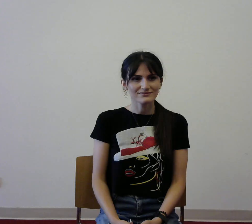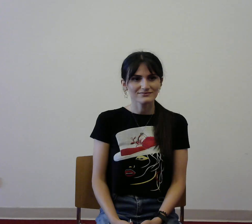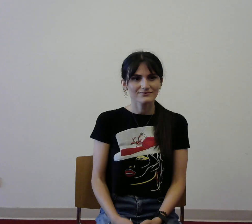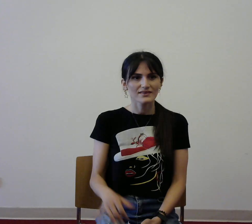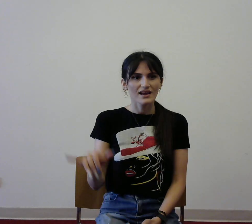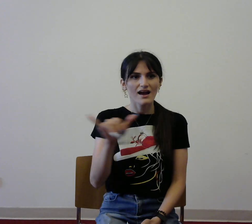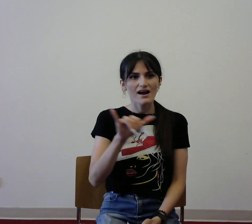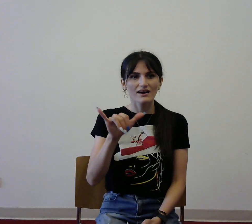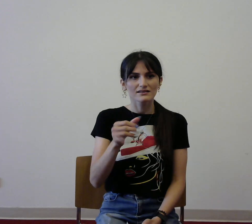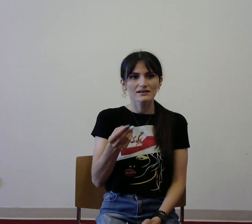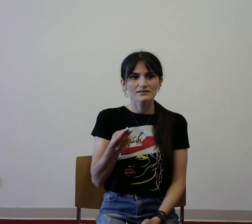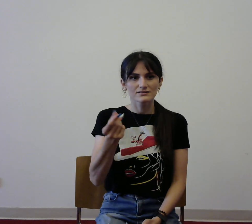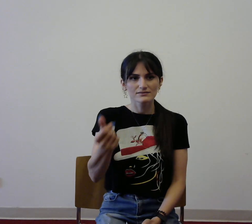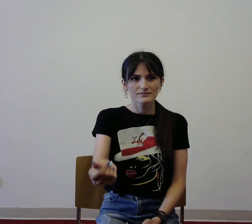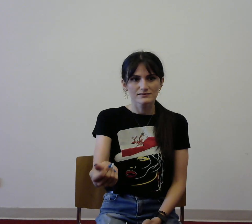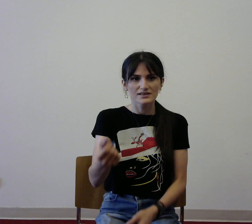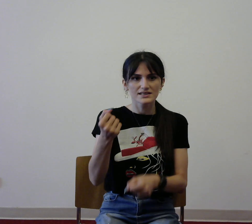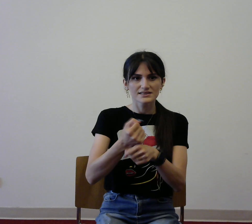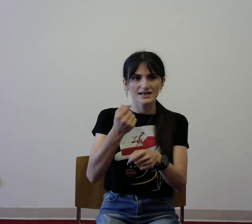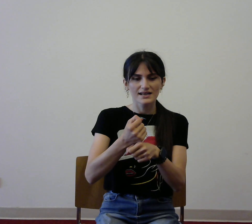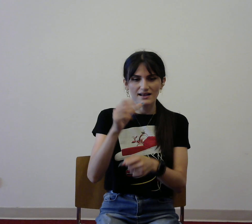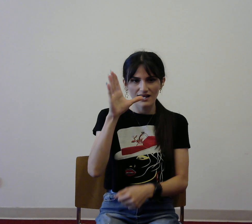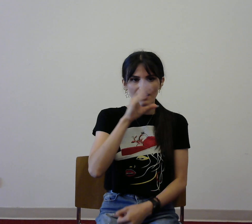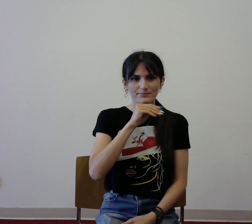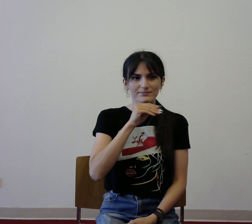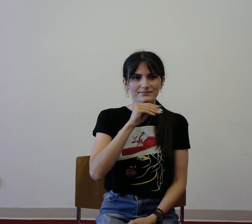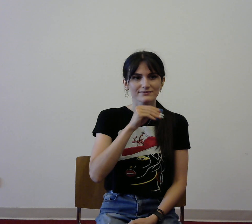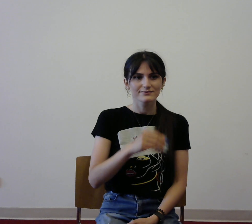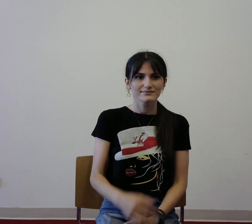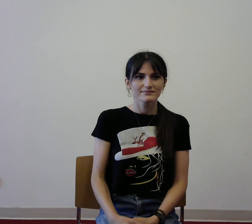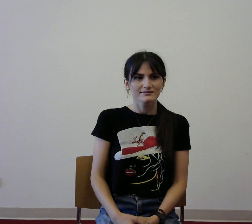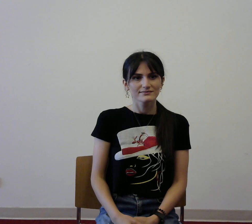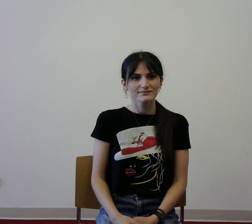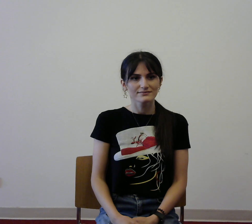Harda ödəniş edə bilərəm?